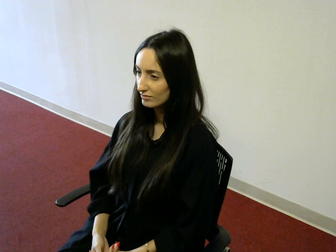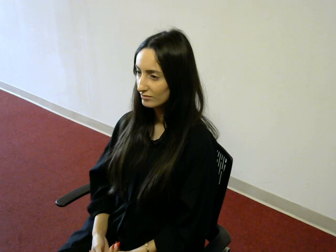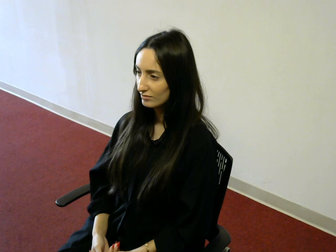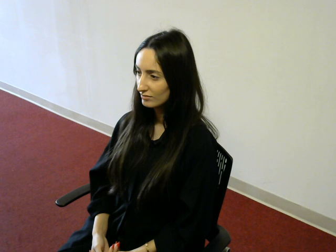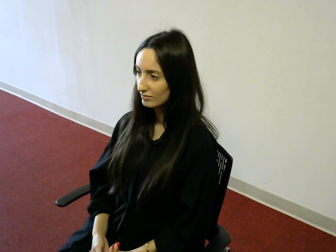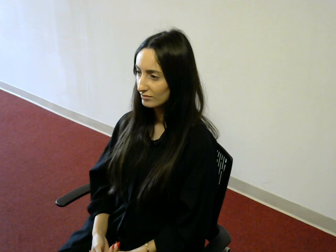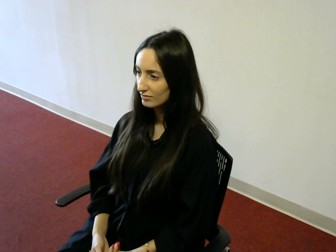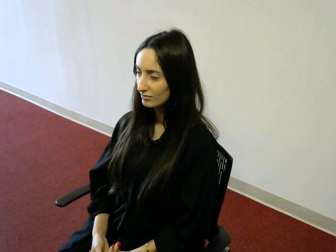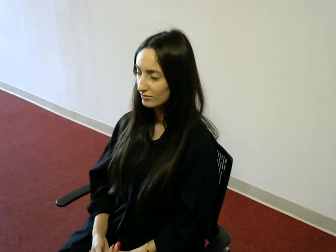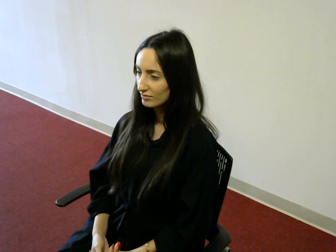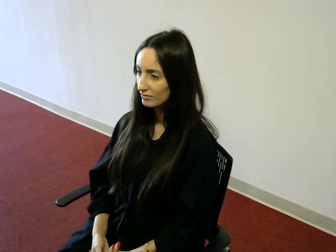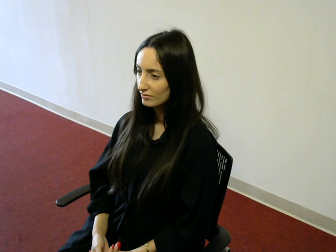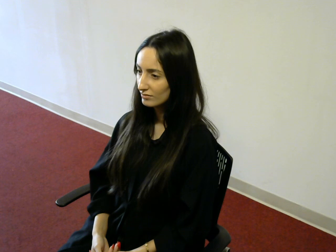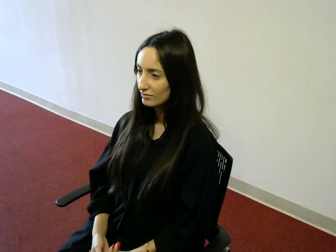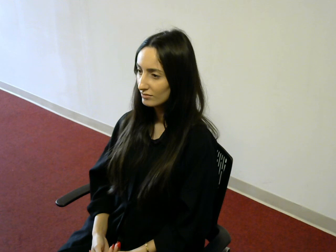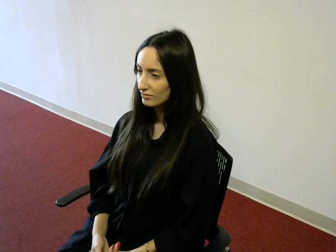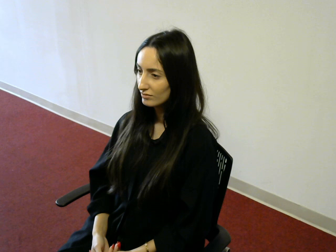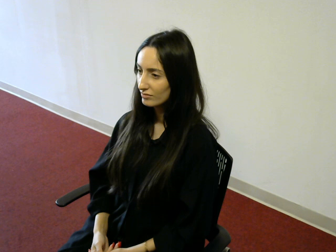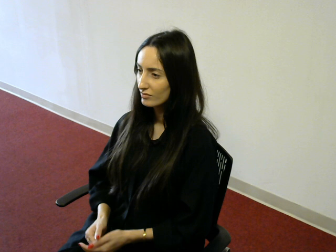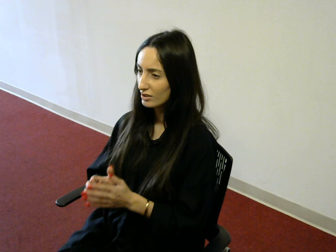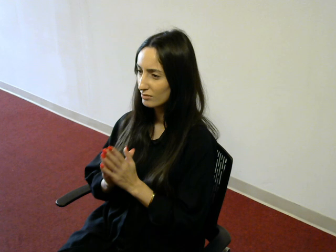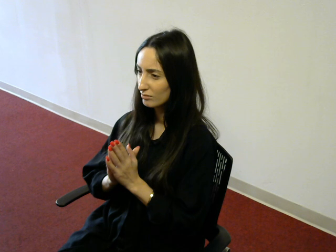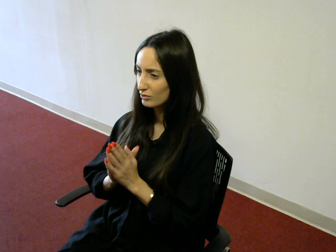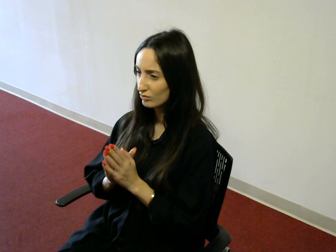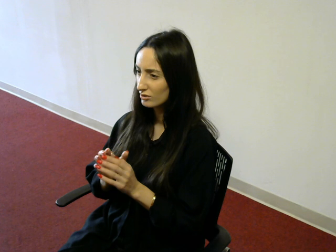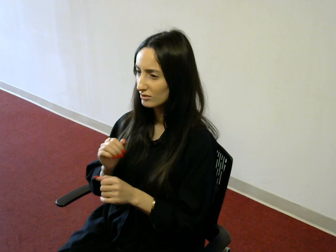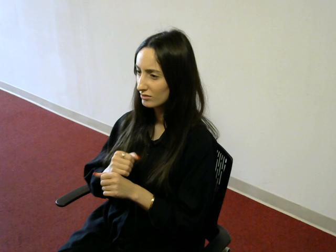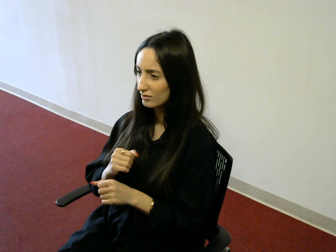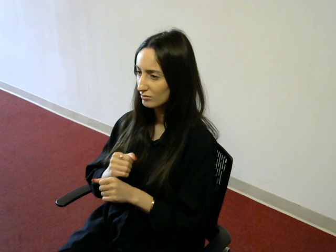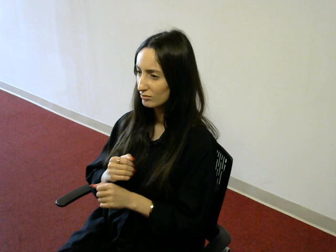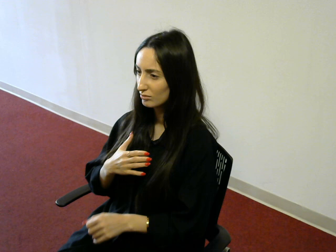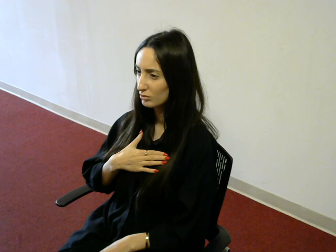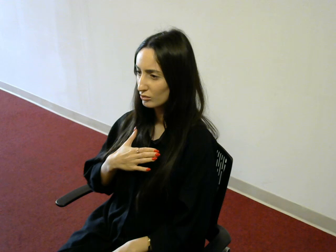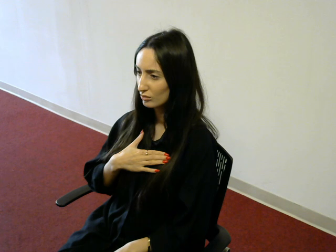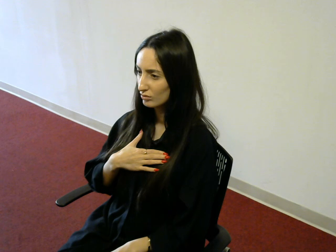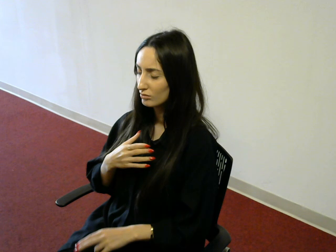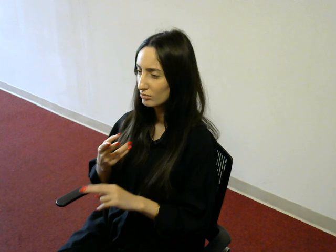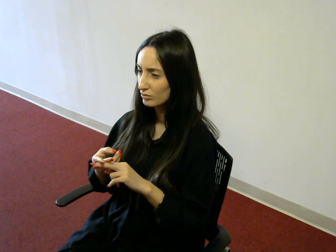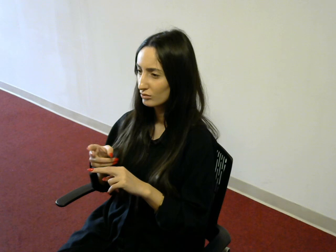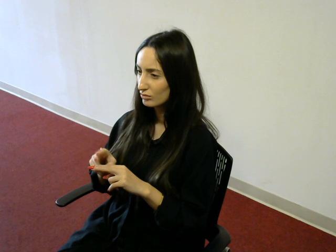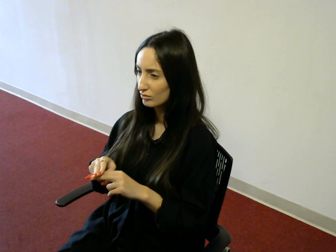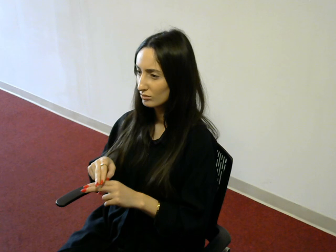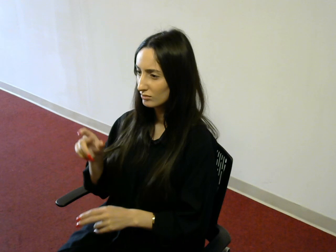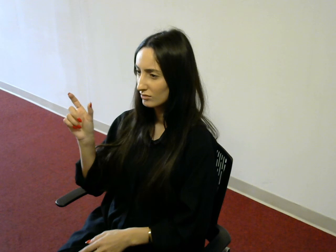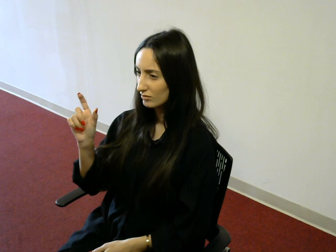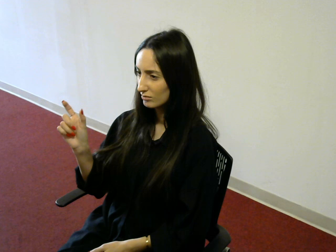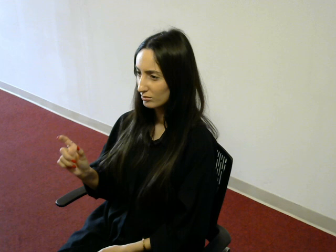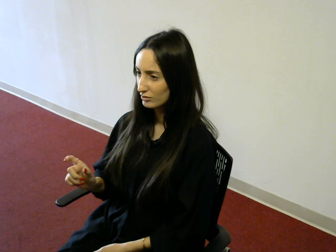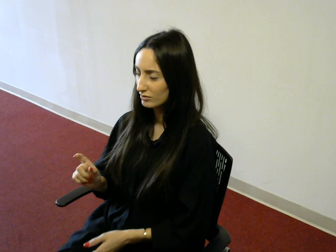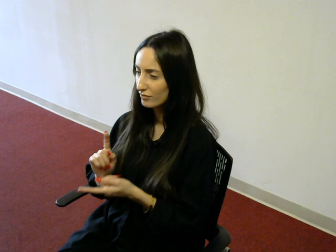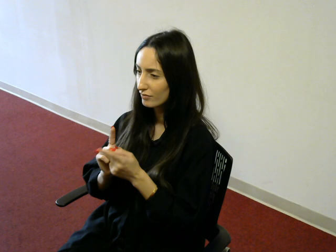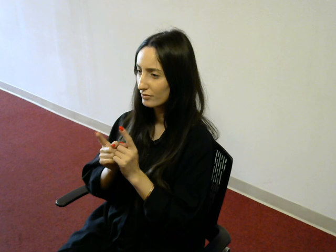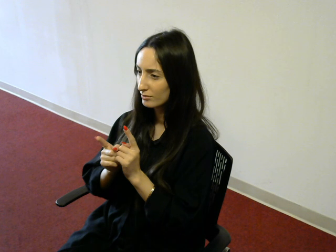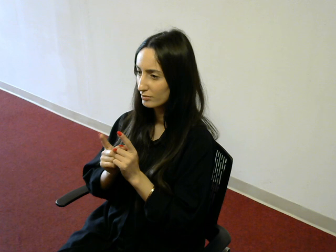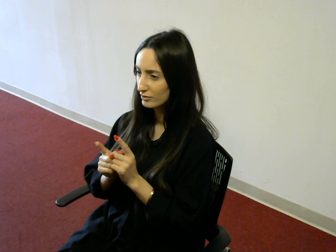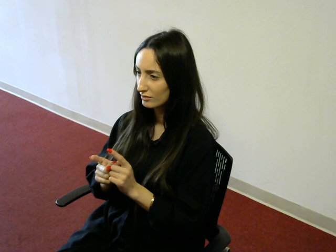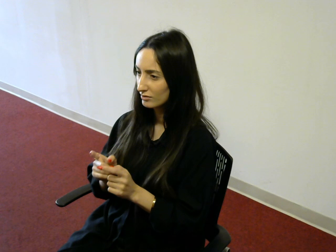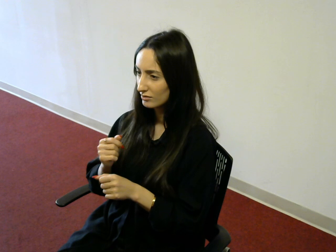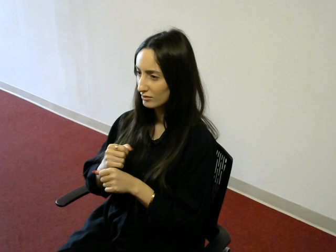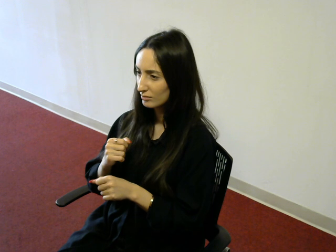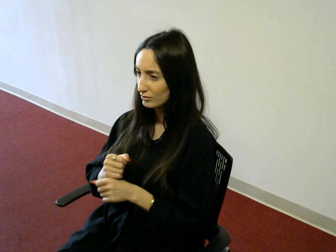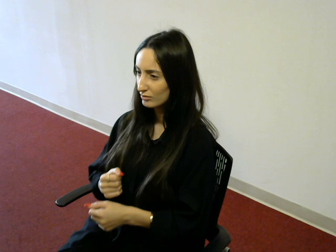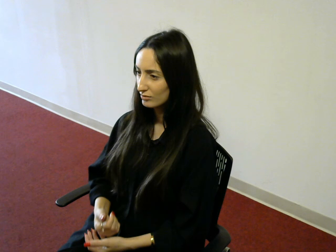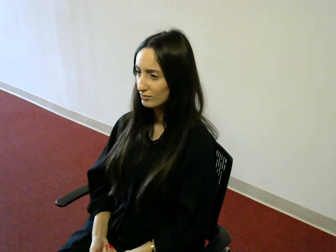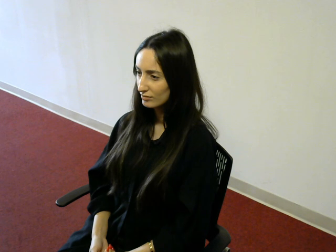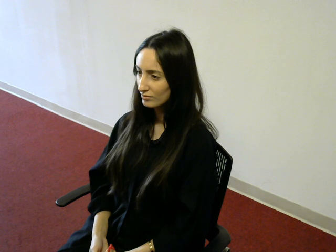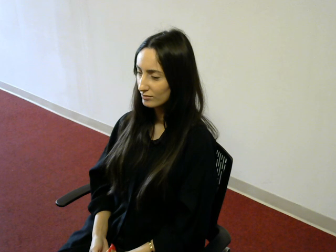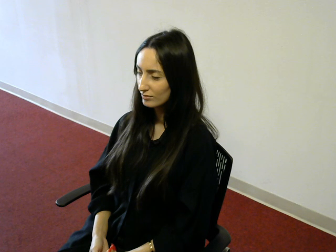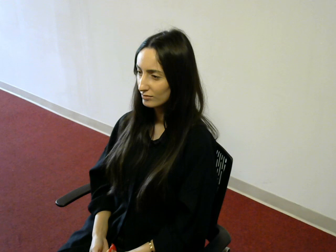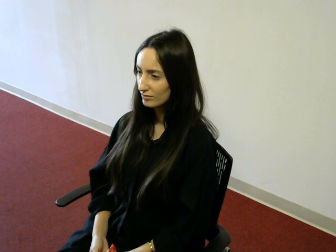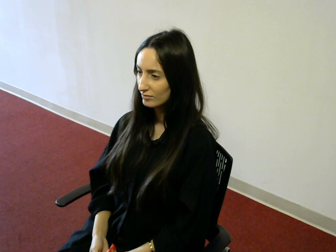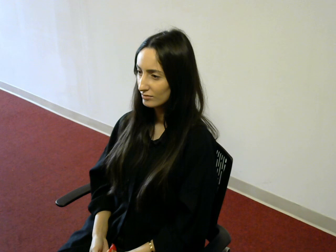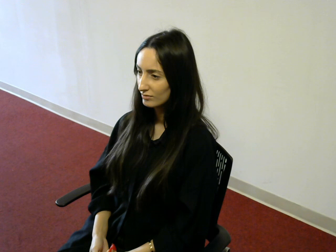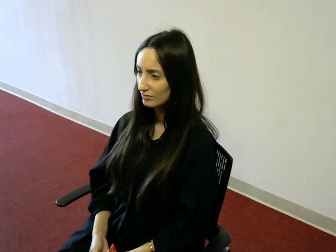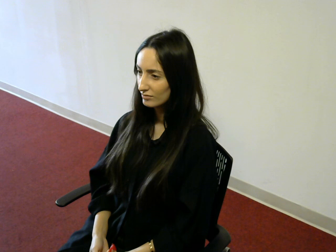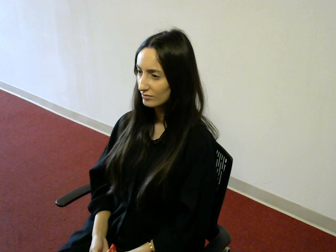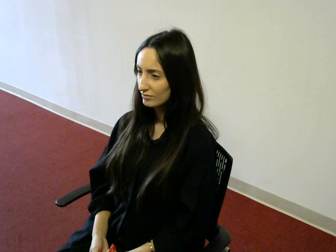Xahiş edirəm, mənə bu şeiri tərcümə edin